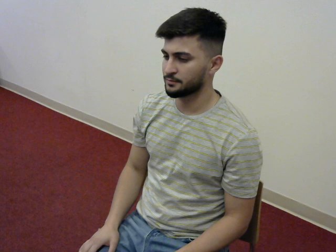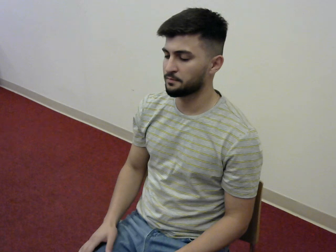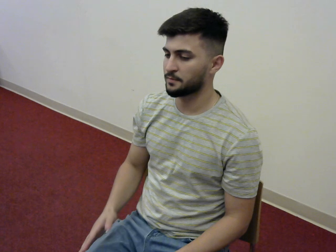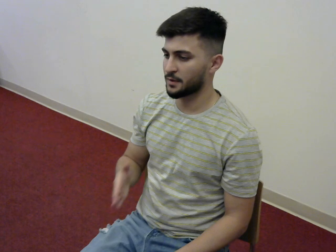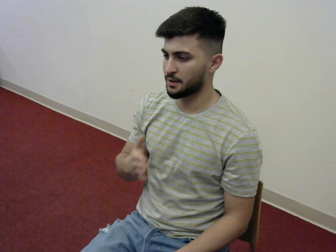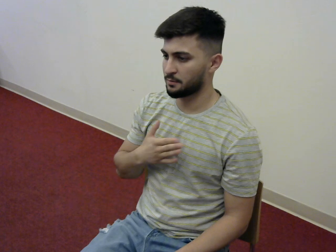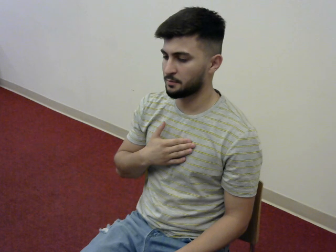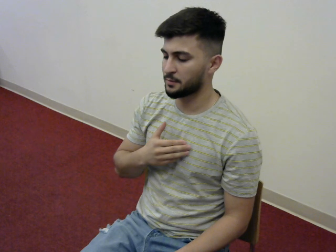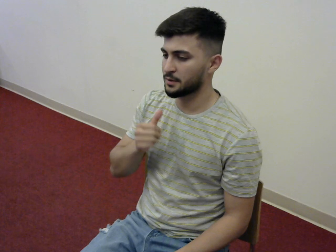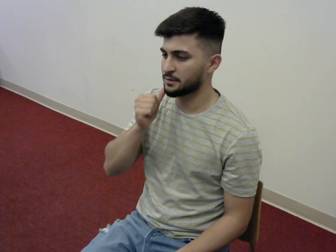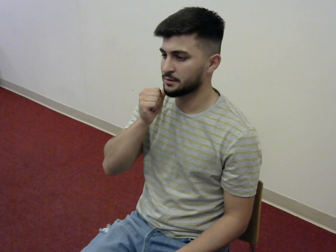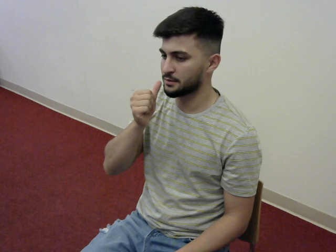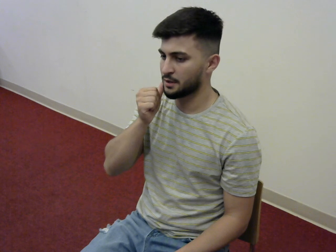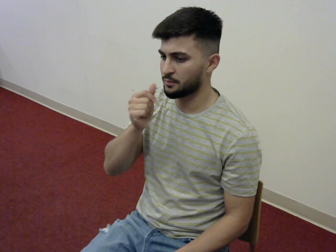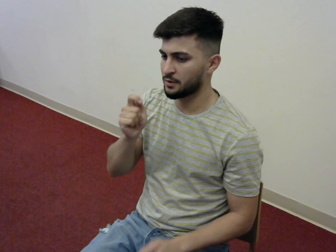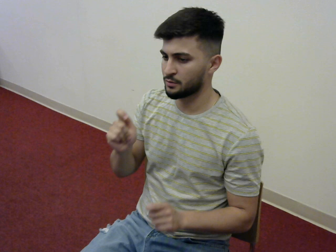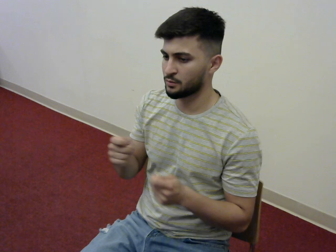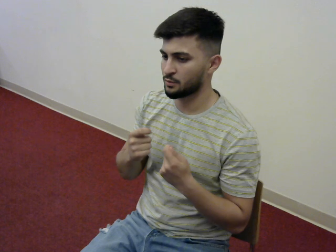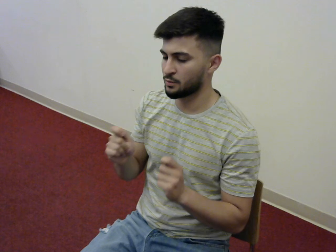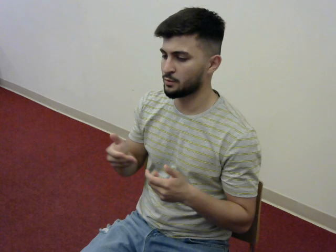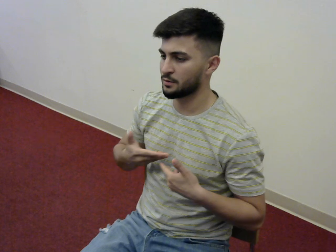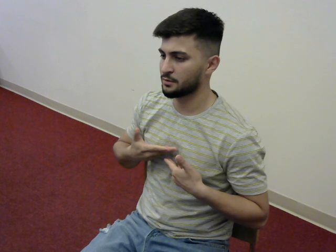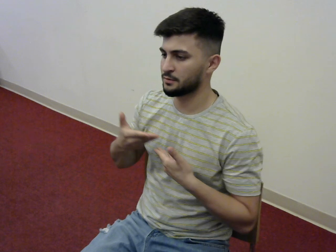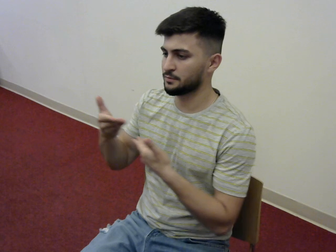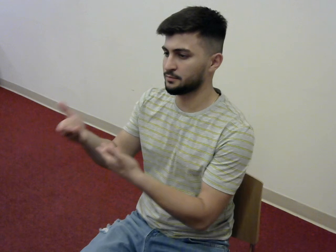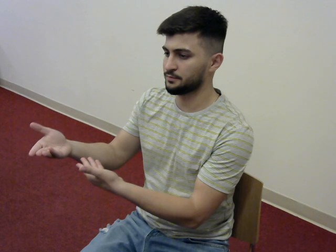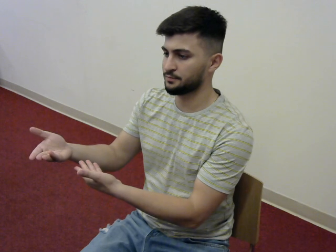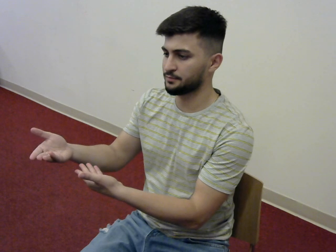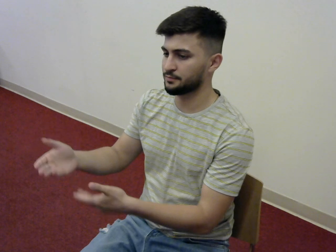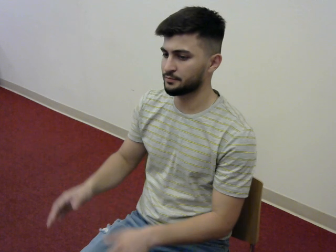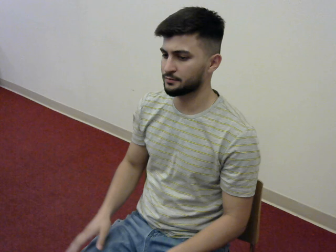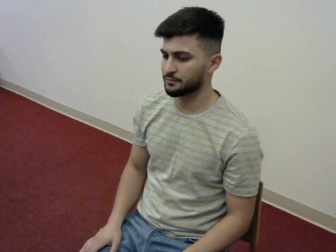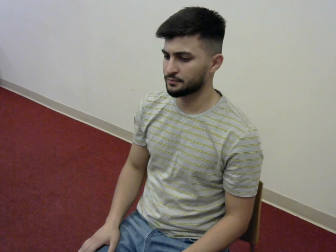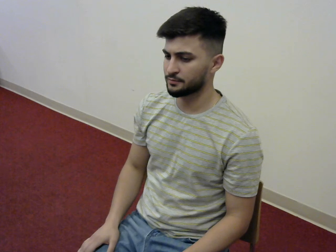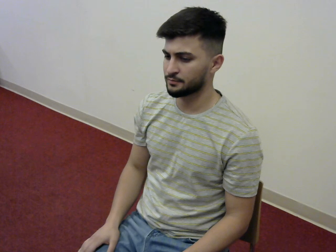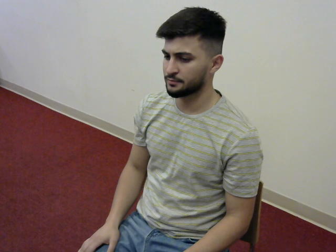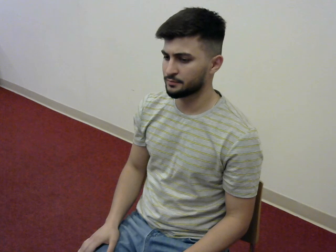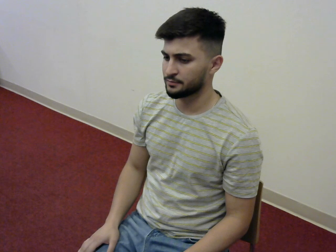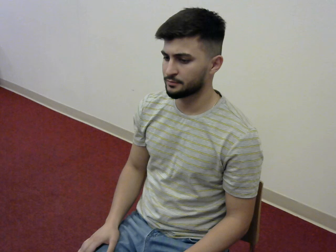Bizi sabah toya çağırıblar